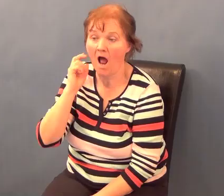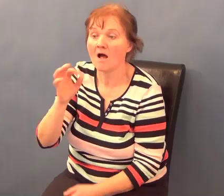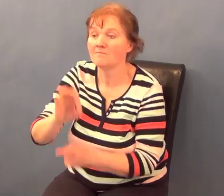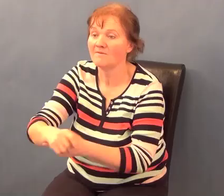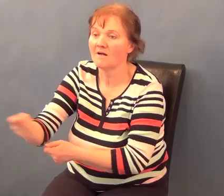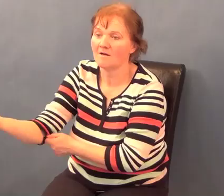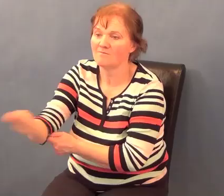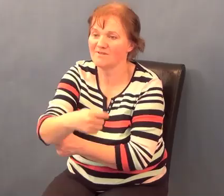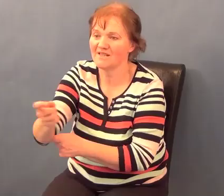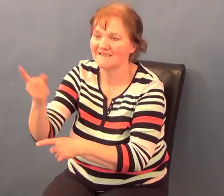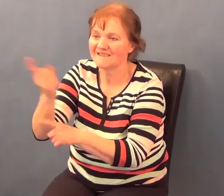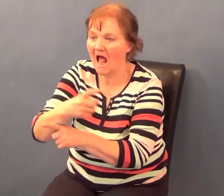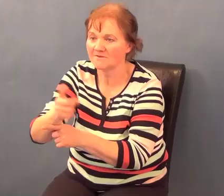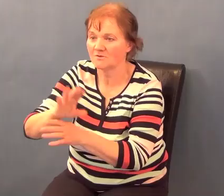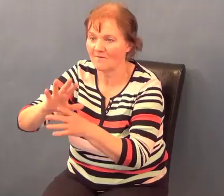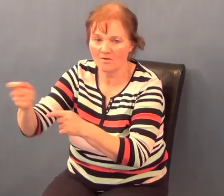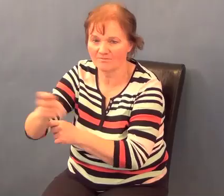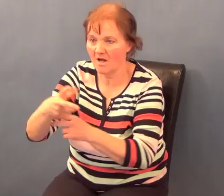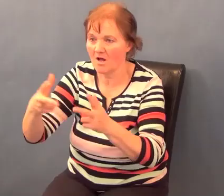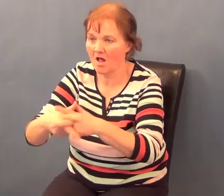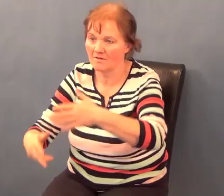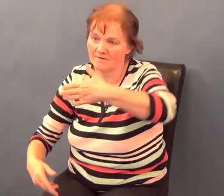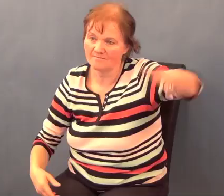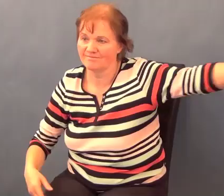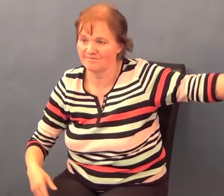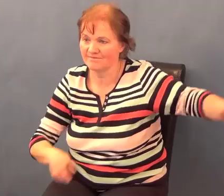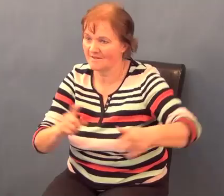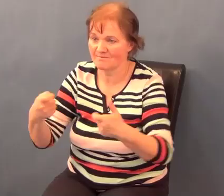Pewnie strażak ze swoim wężem wodnym wypędzi konia, bo nie wolno mu było tam wchodzić.